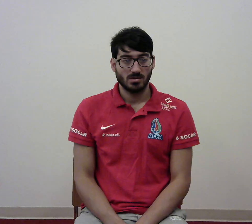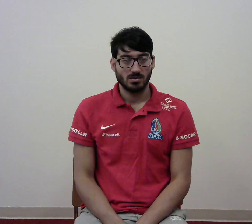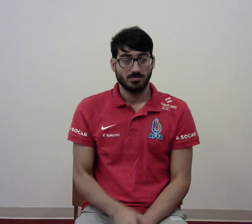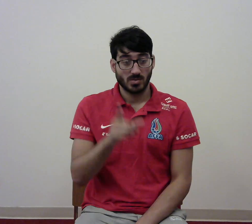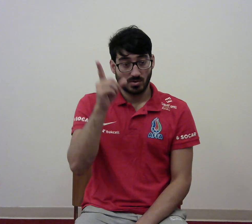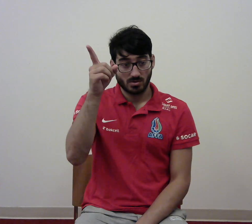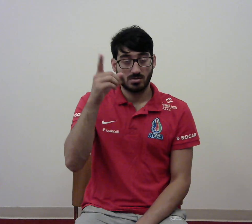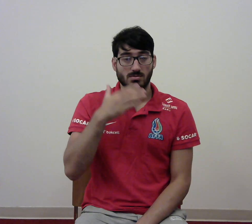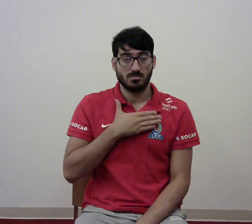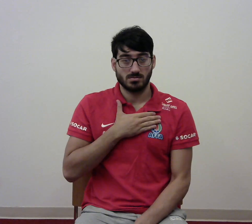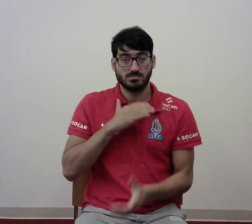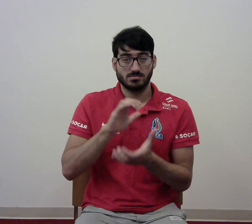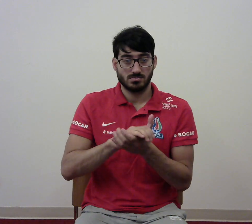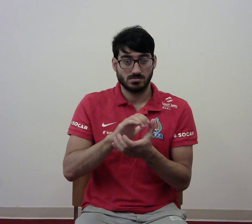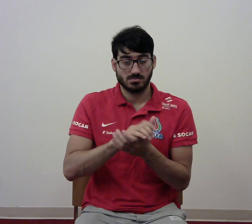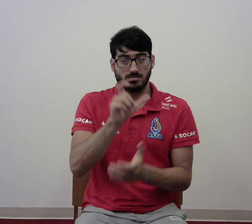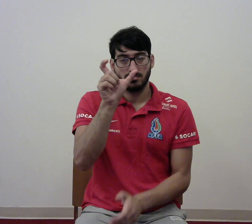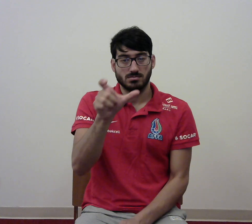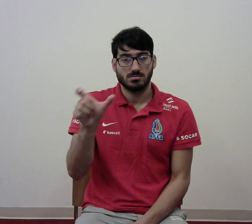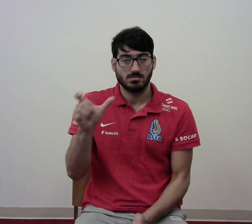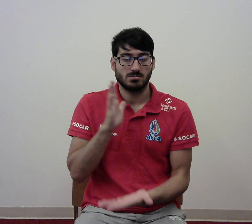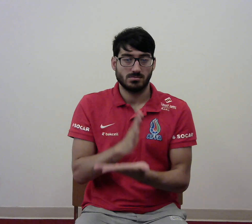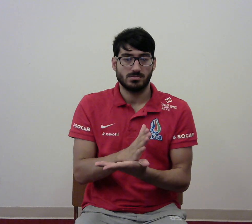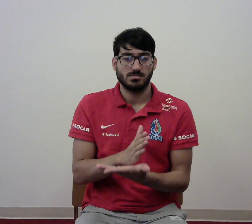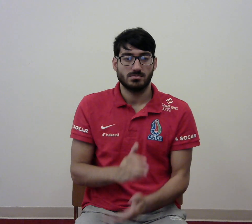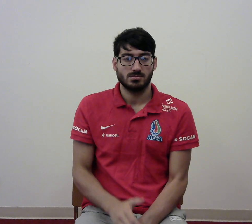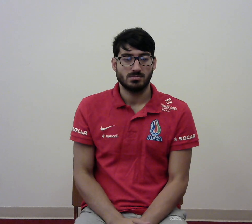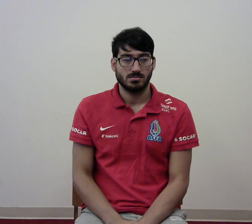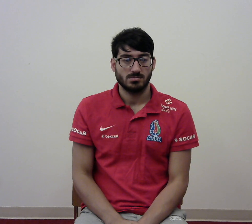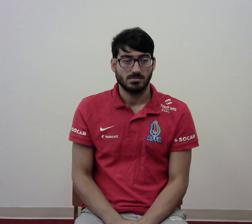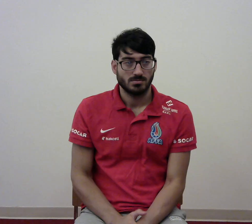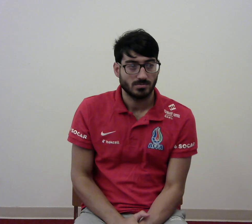Orda mənim tanıdığım insanlar var